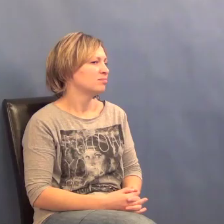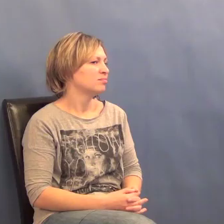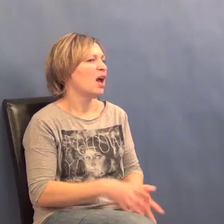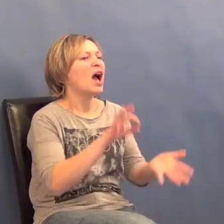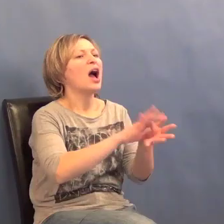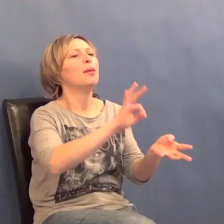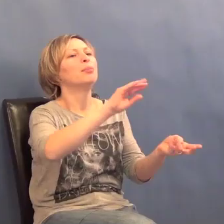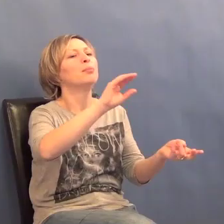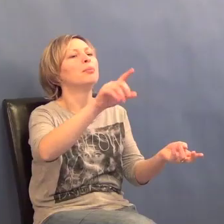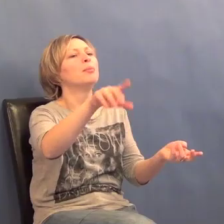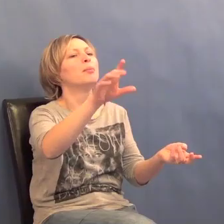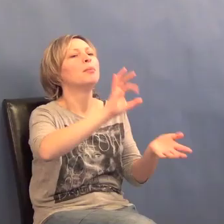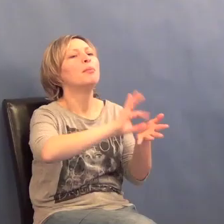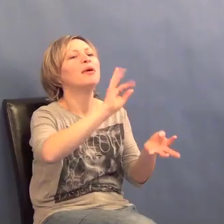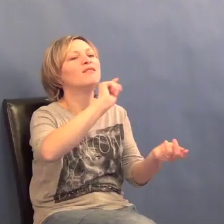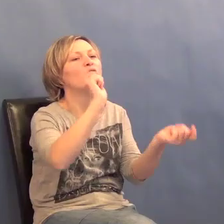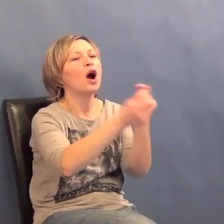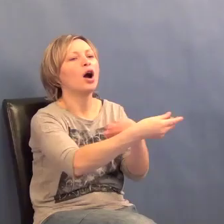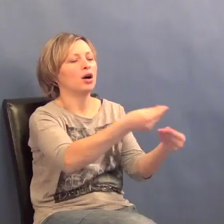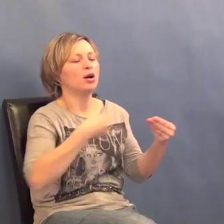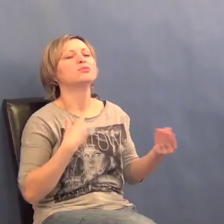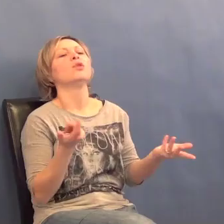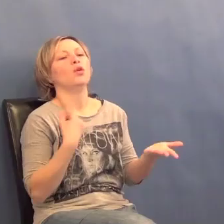Akurat jest PFRON daje, więc co mam z tym zrobić?